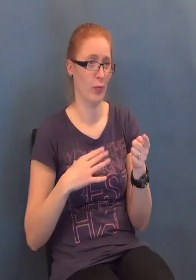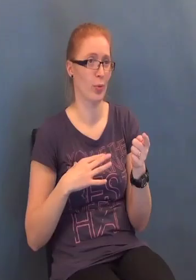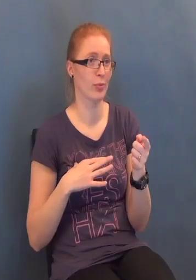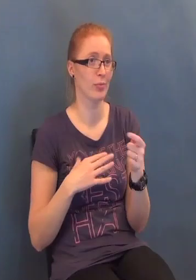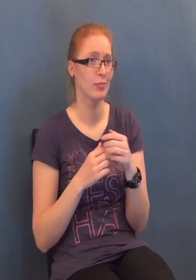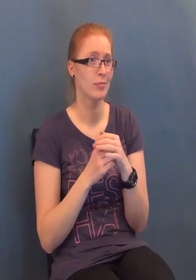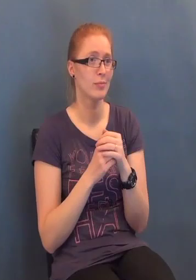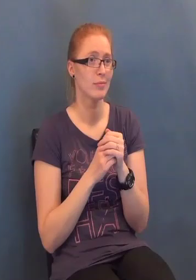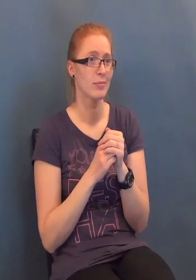Powinno być wolne.